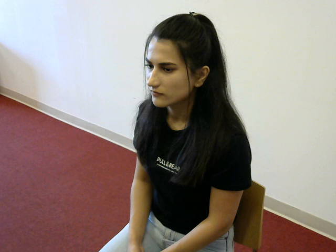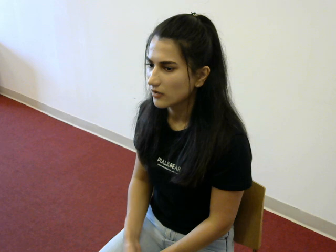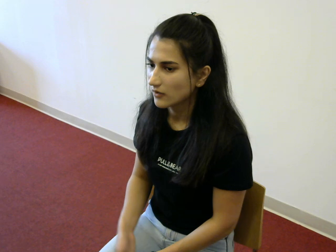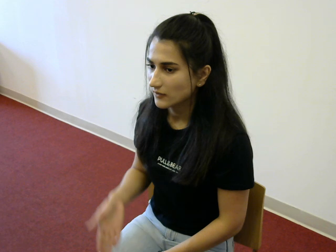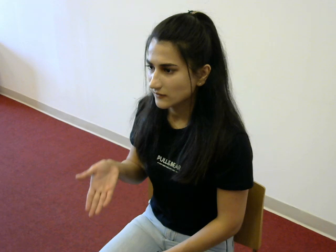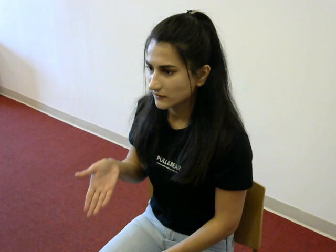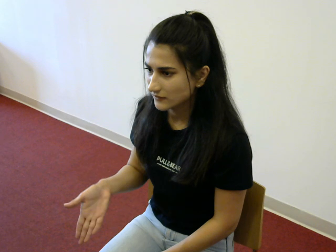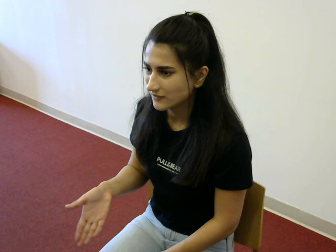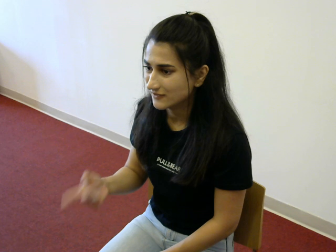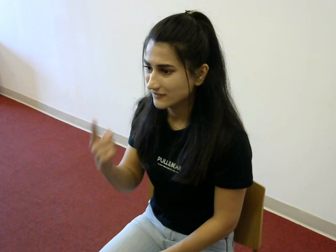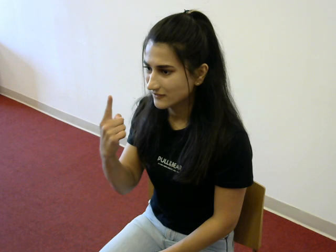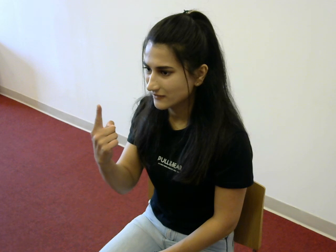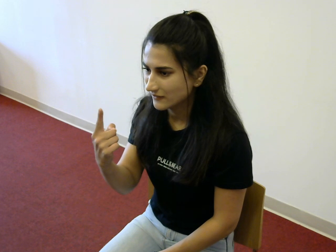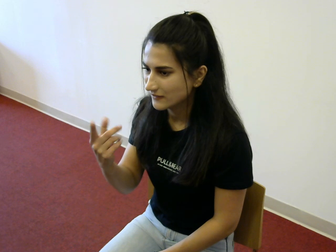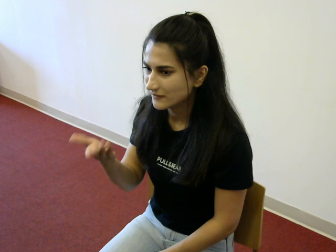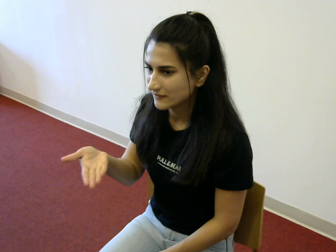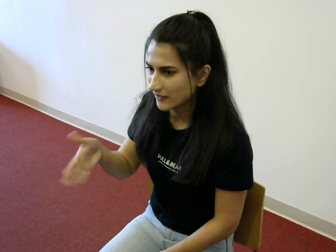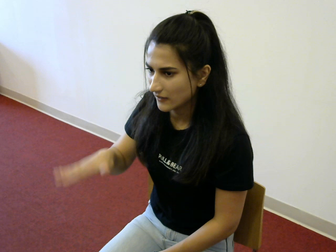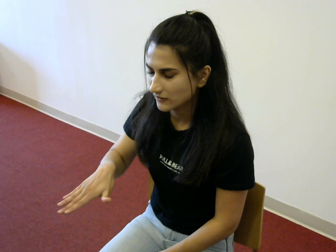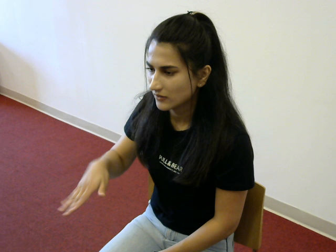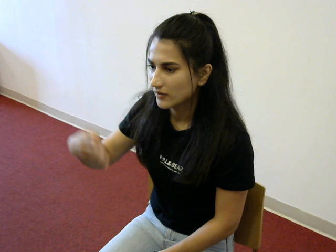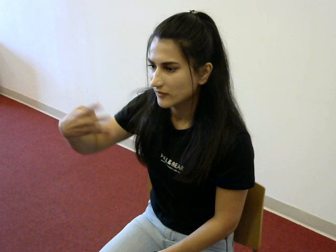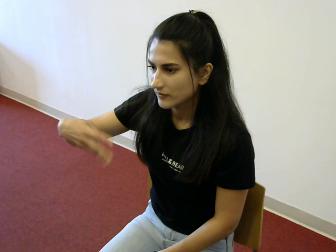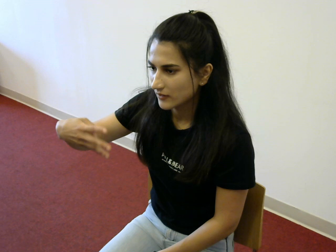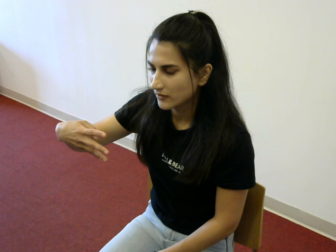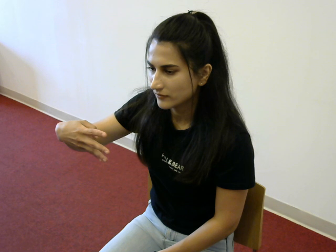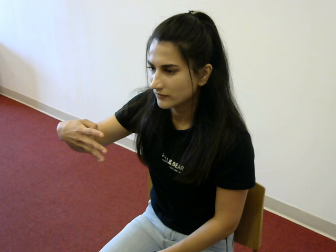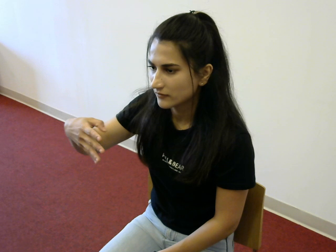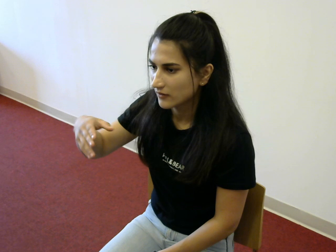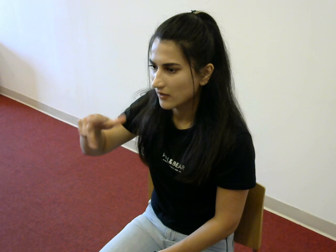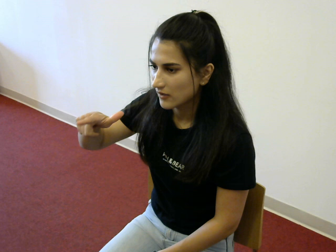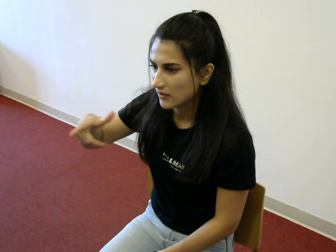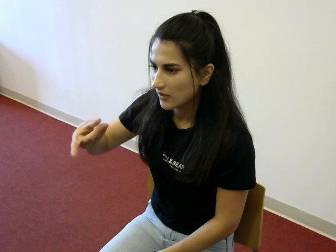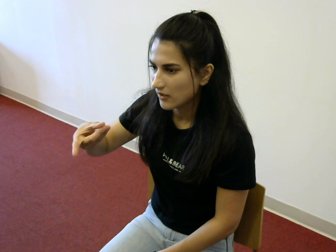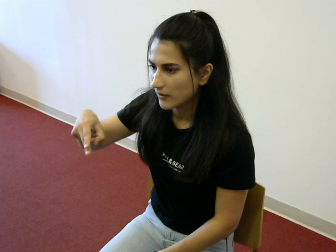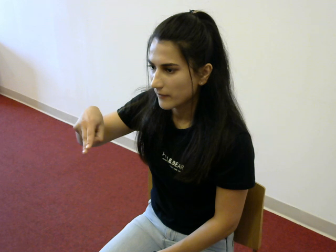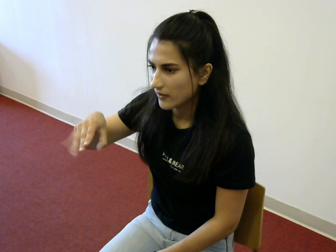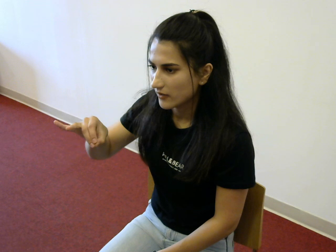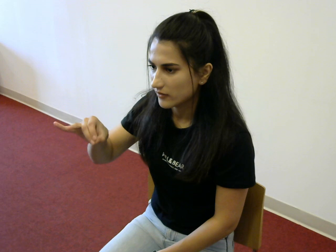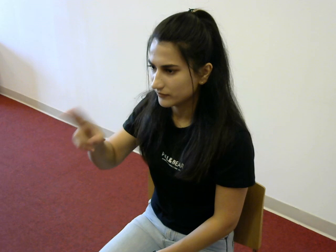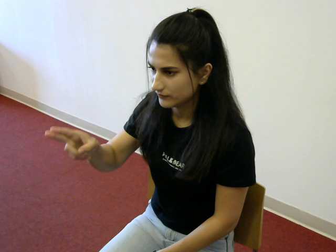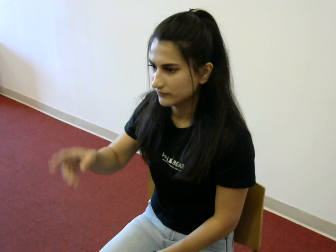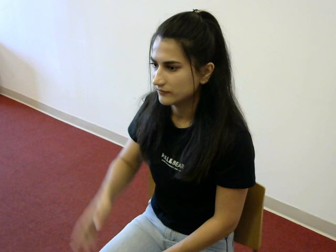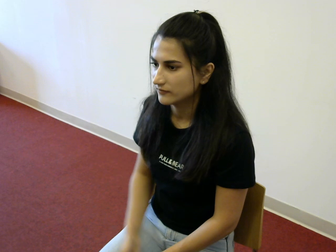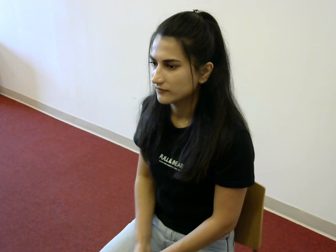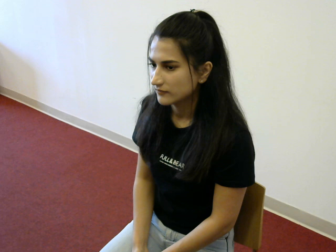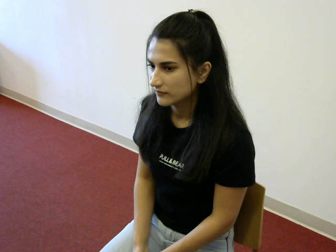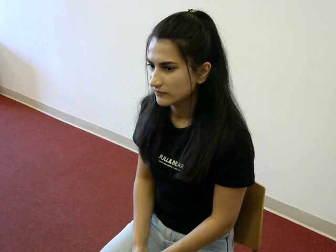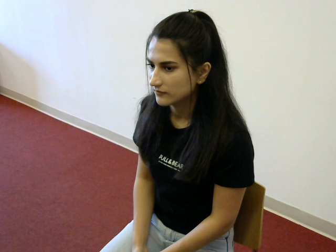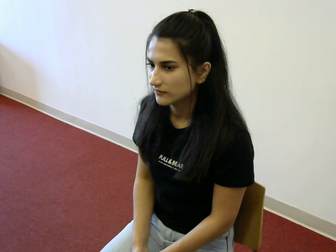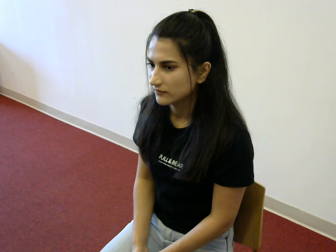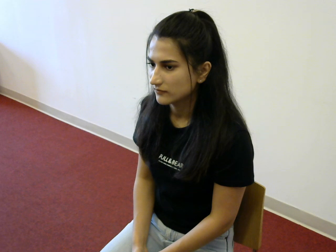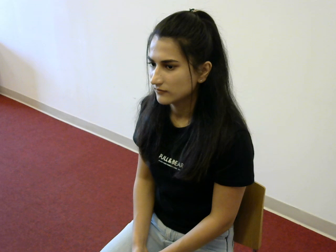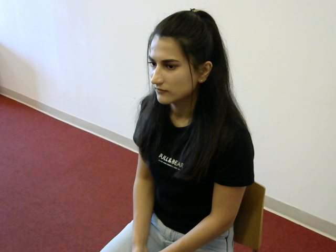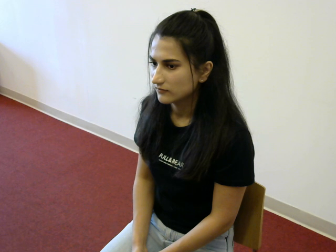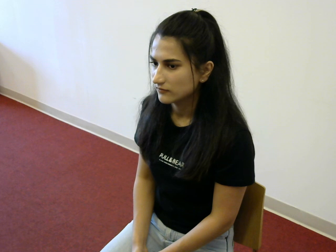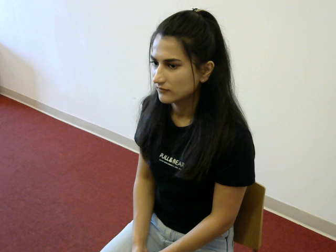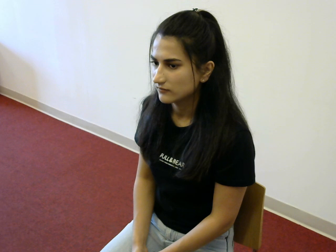Bunun bir dənəsi 40 qəpikdir